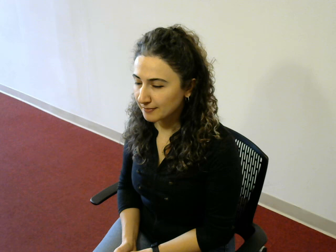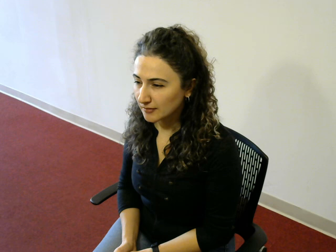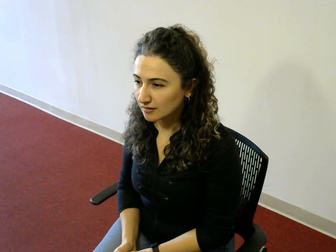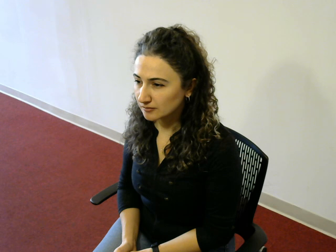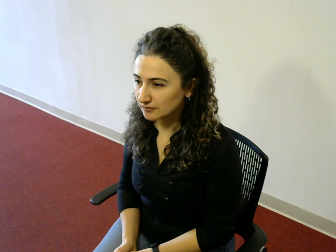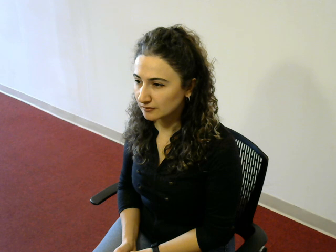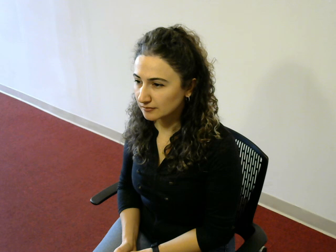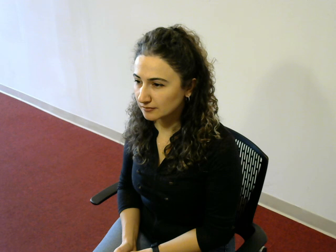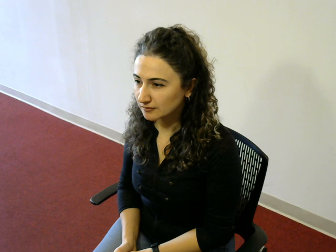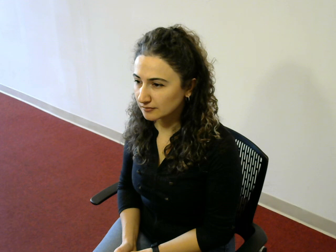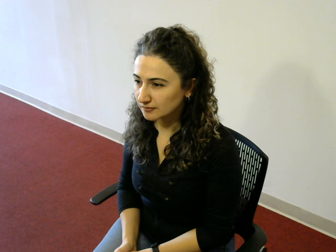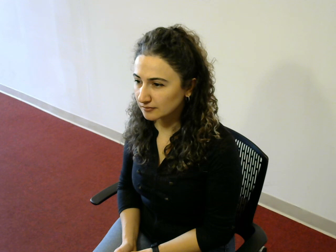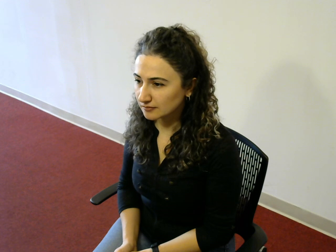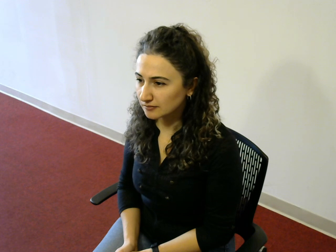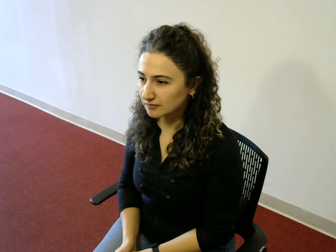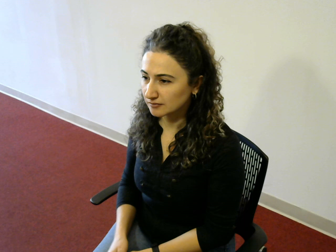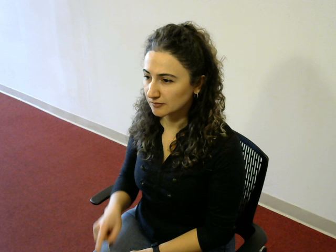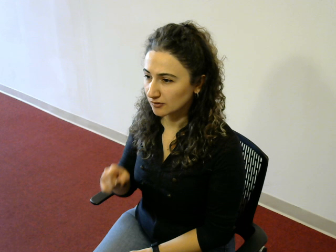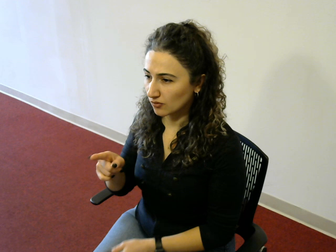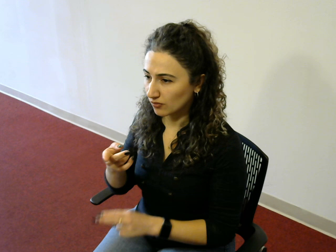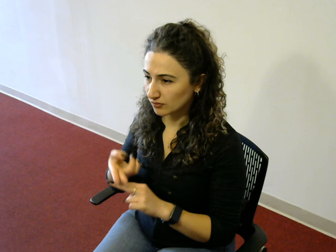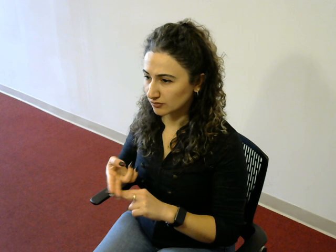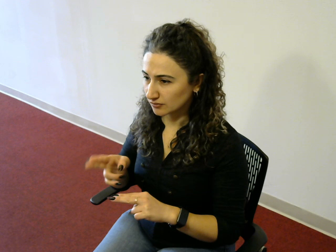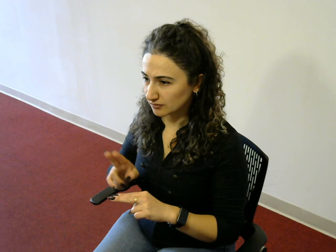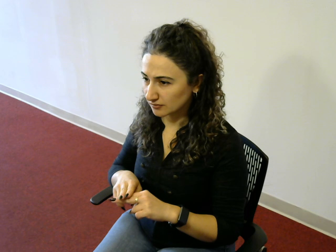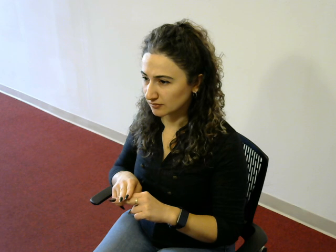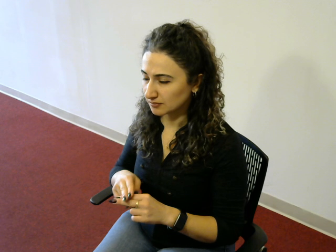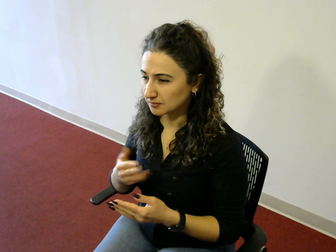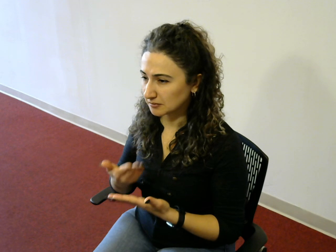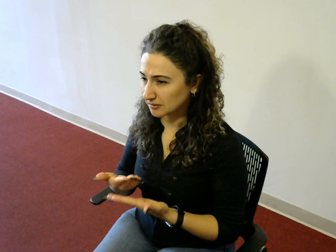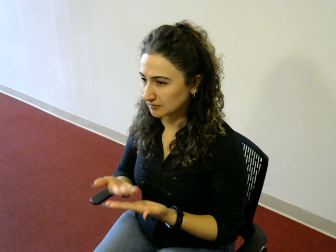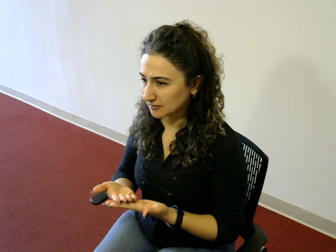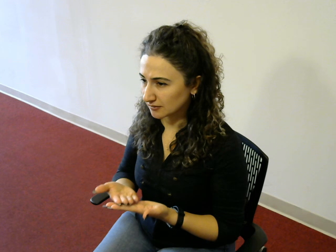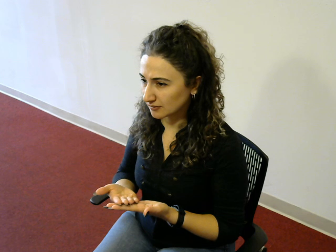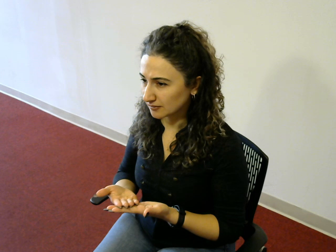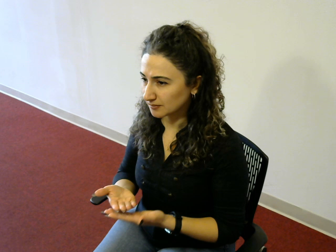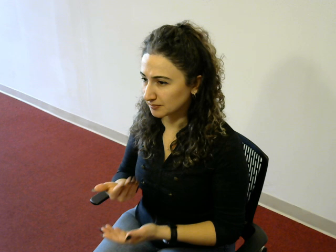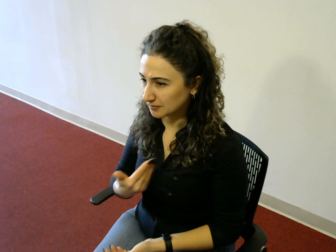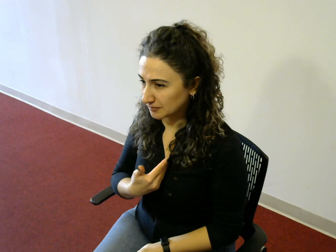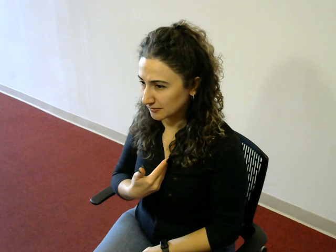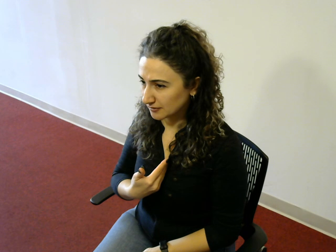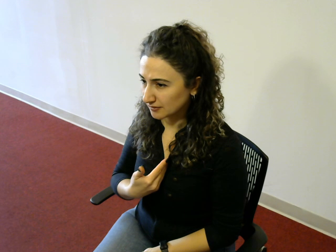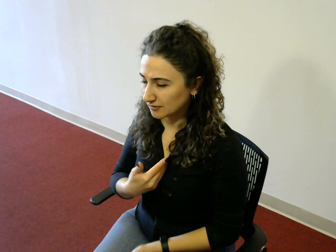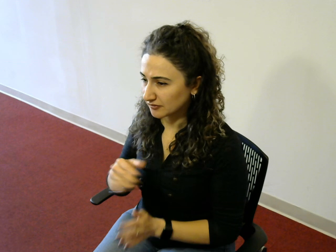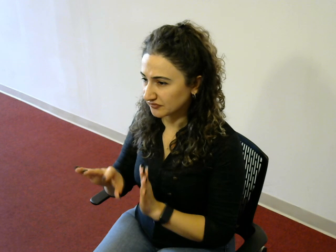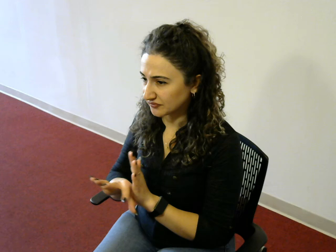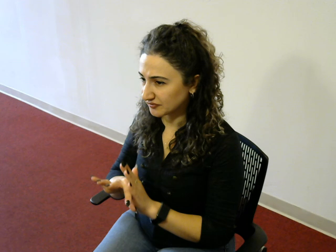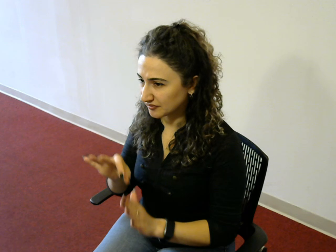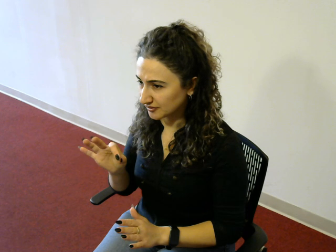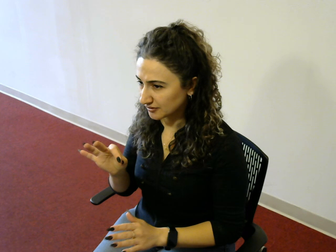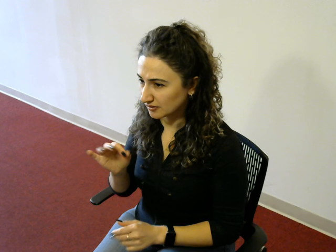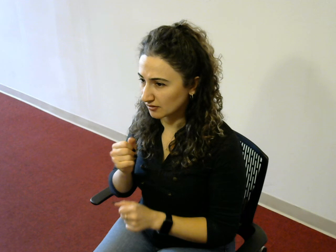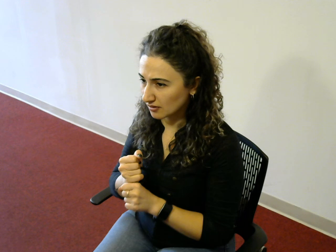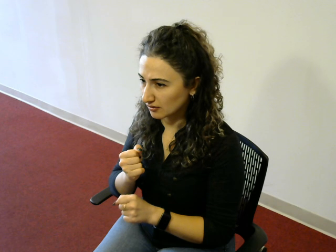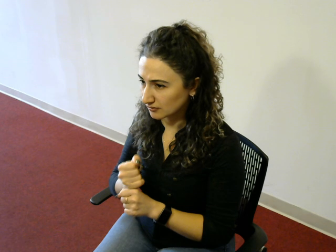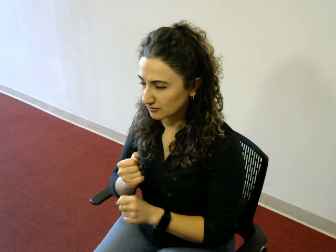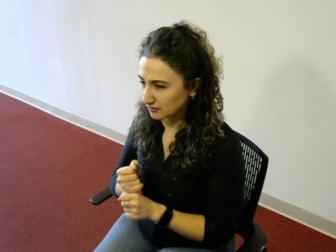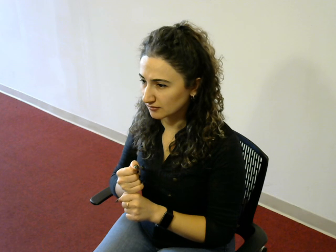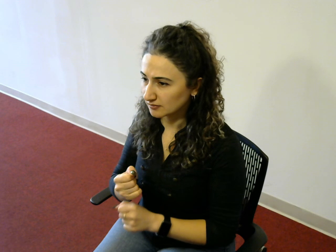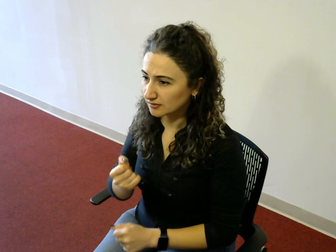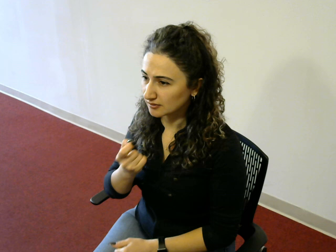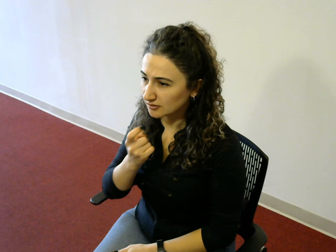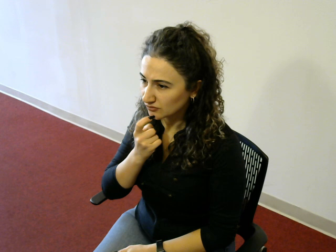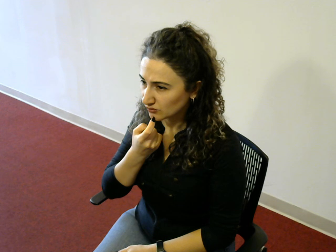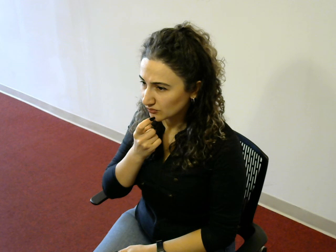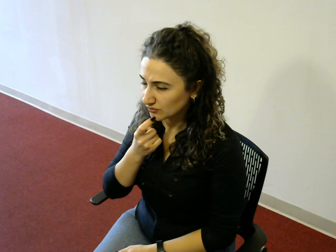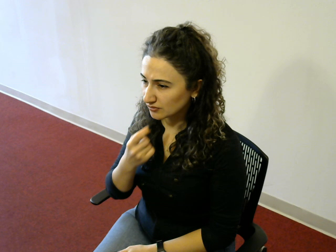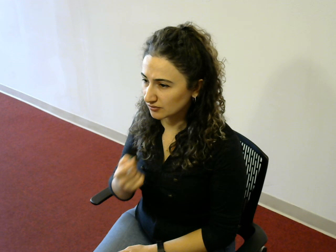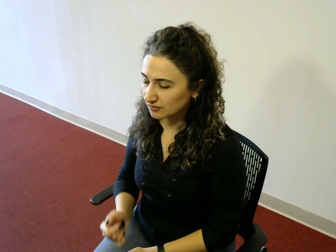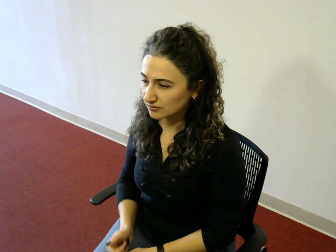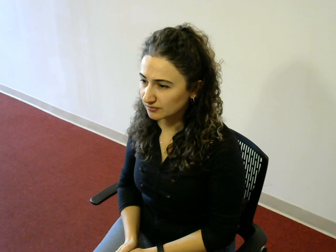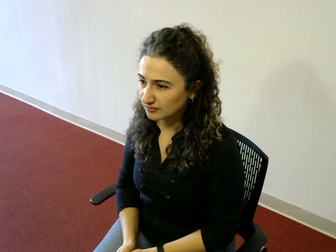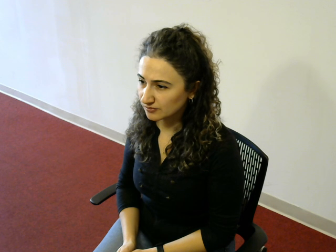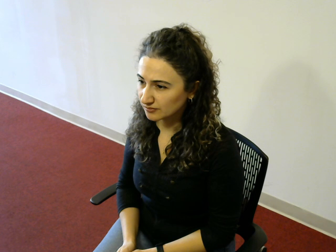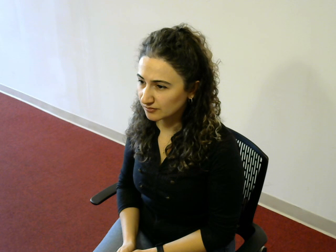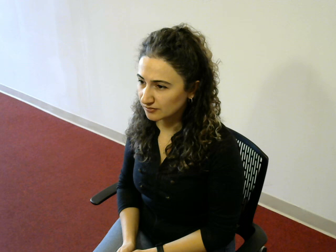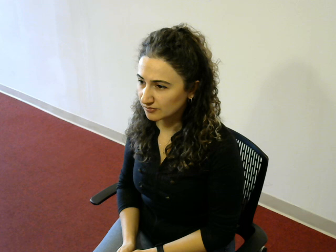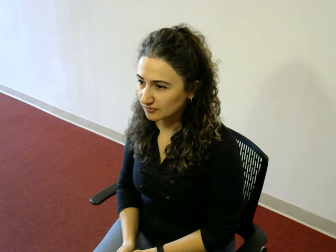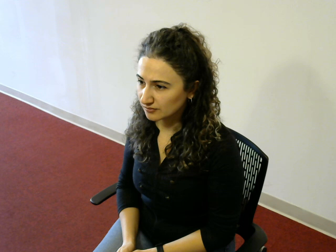Bu məsələdə mənə seçim etmək çətindir